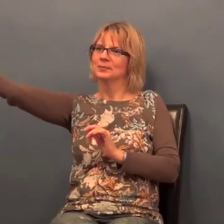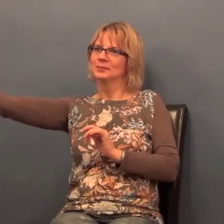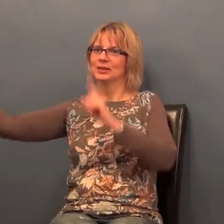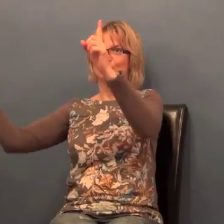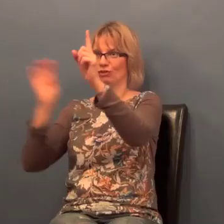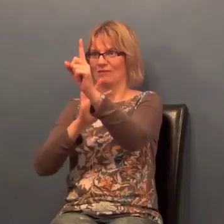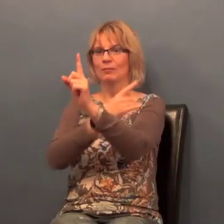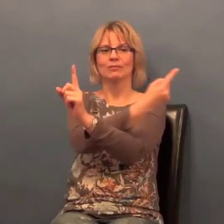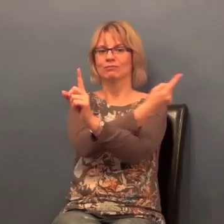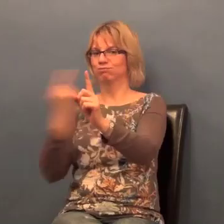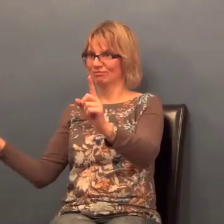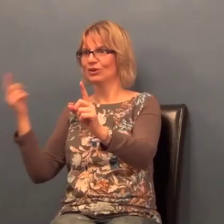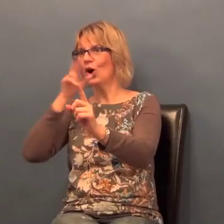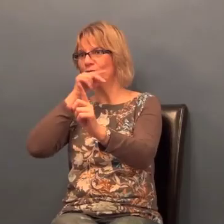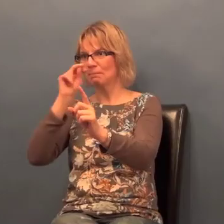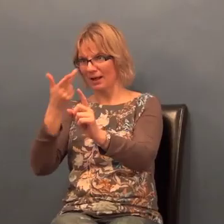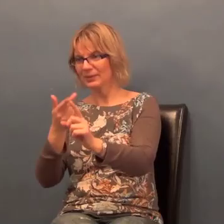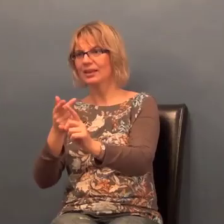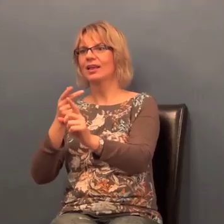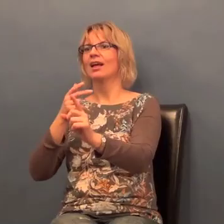Wcześniej przechodził pan z kozą.